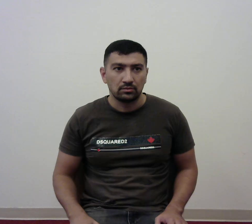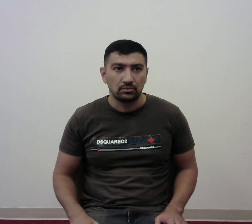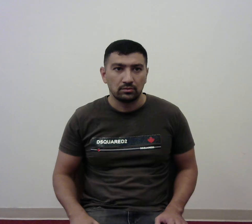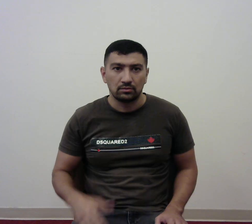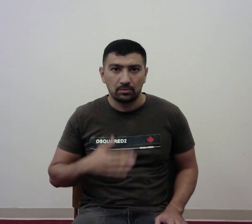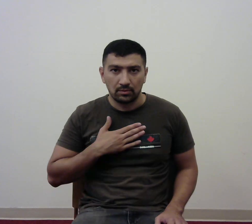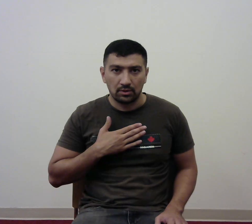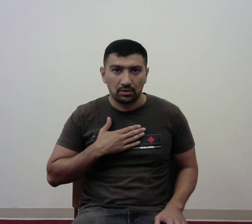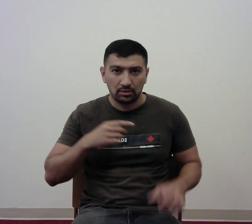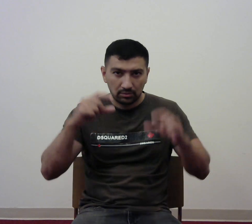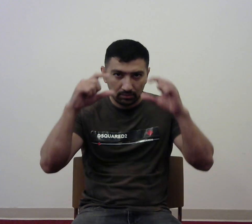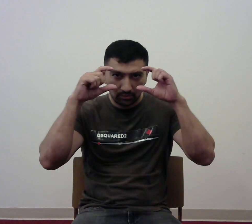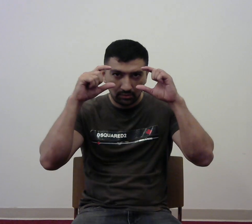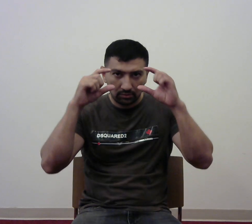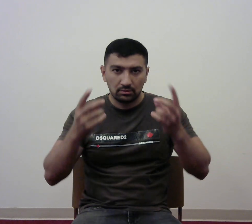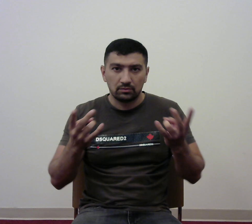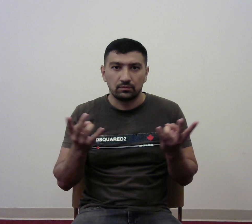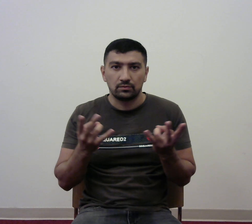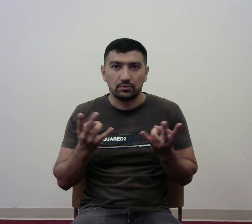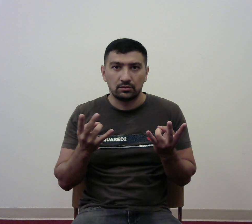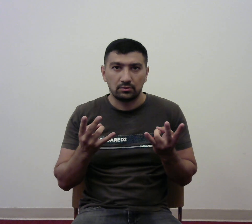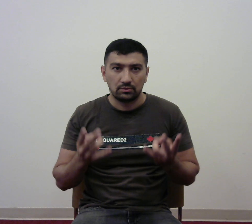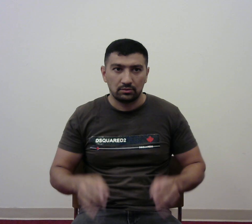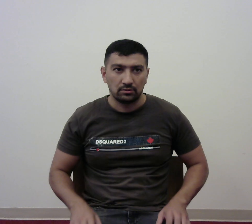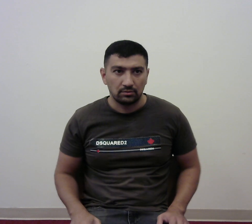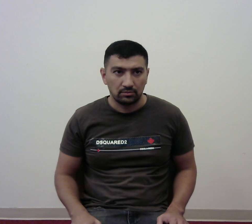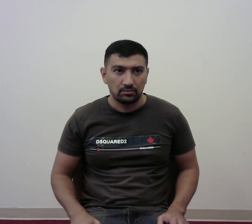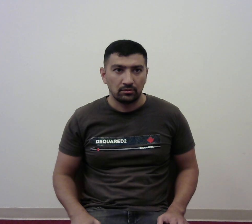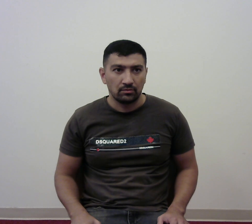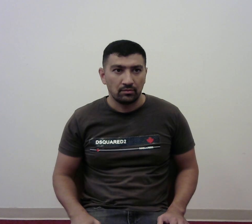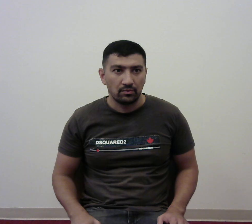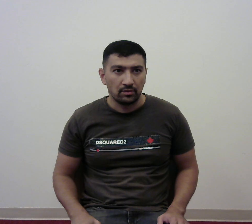Mənə eynək lazımdır